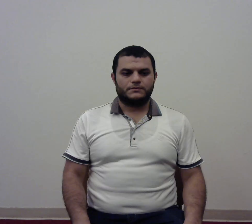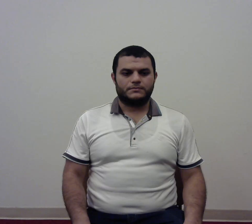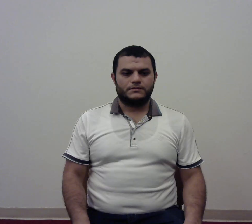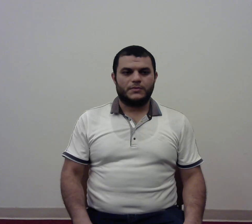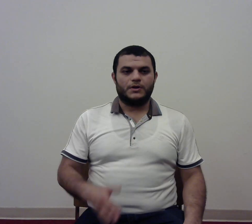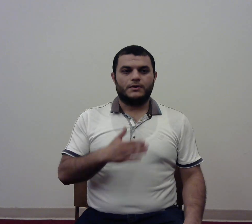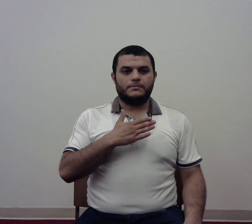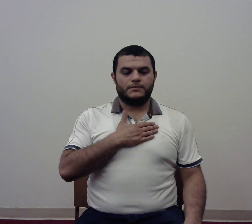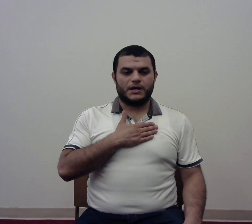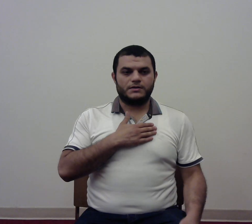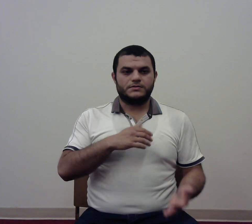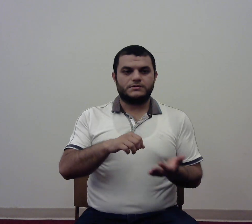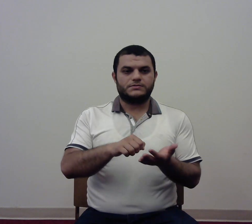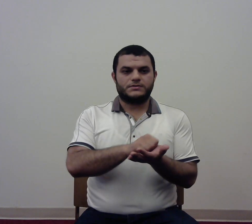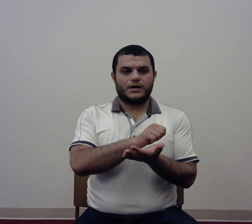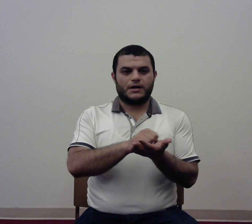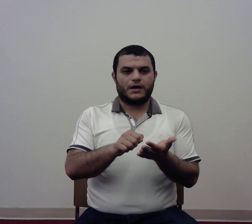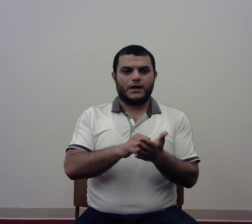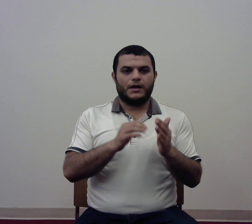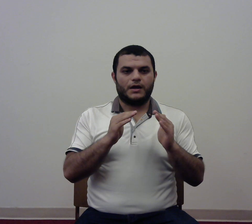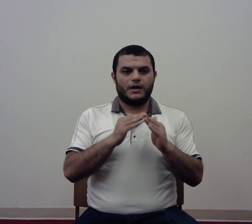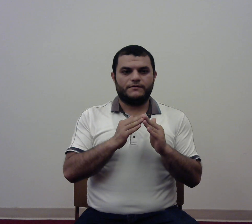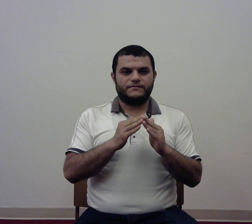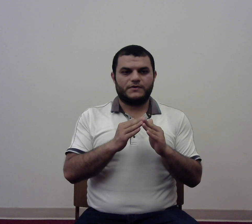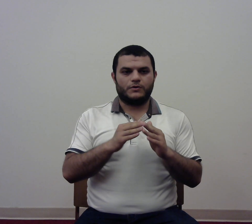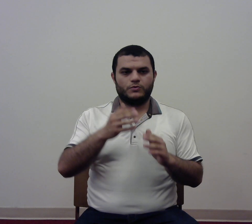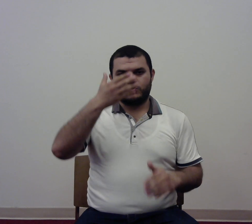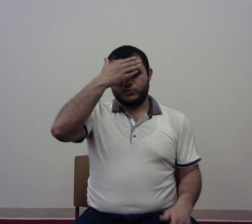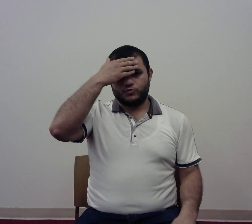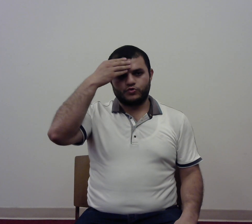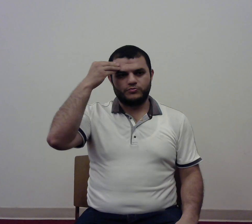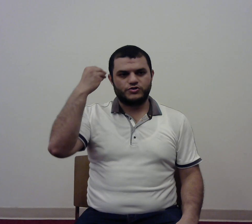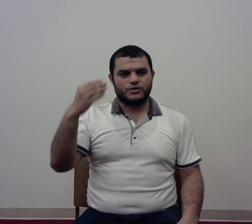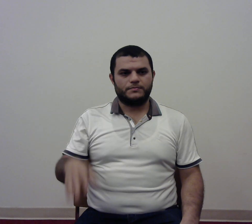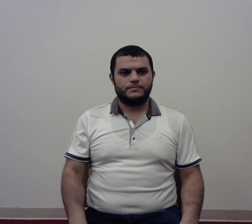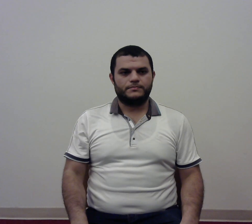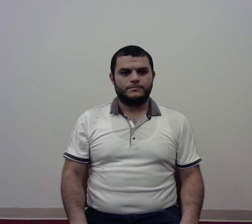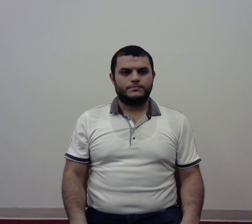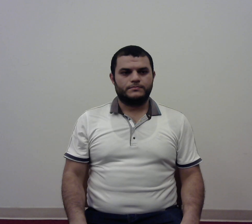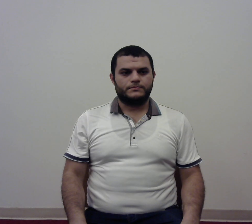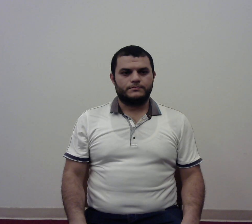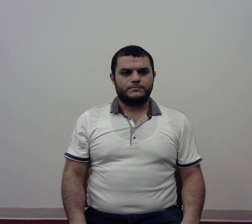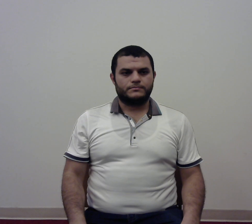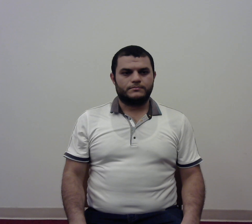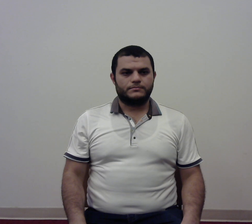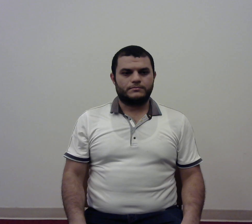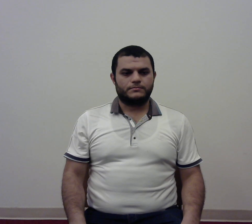Mən sənədlərimi evdə unutmuşam